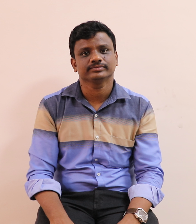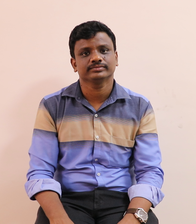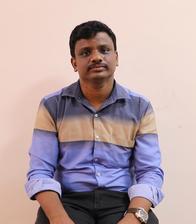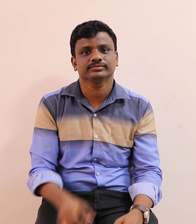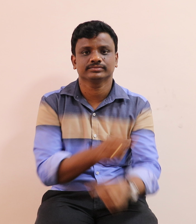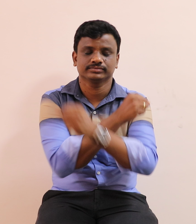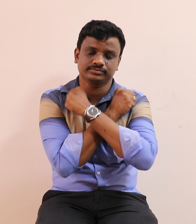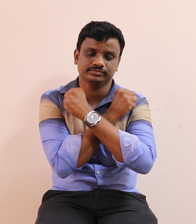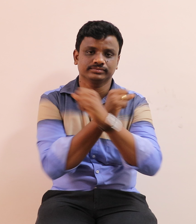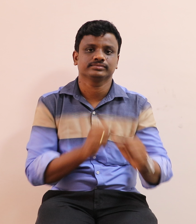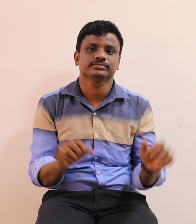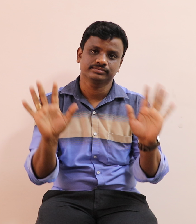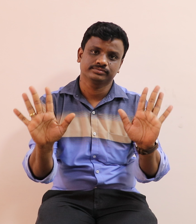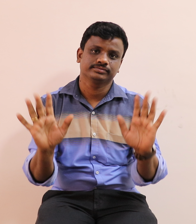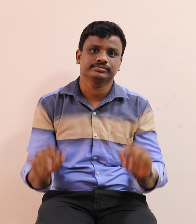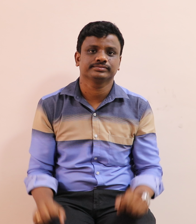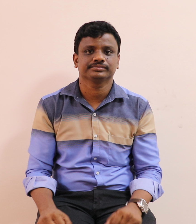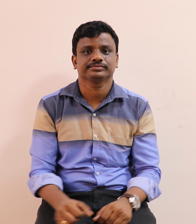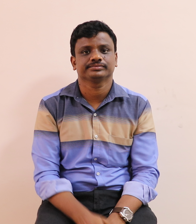i like you i love you